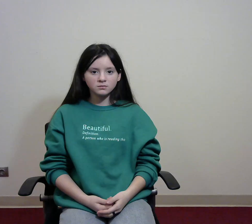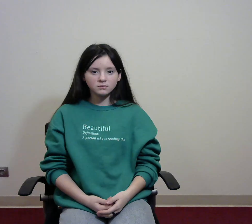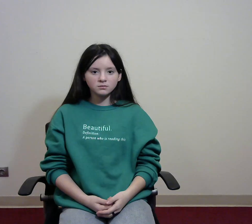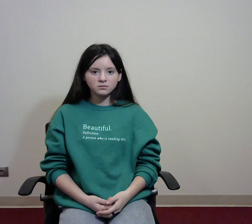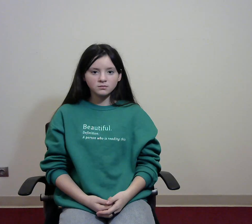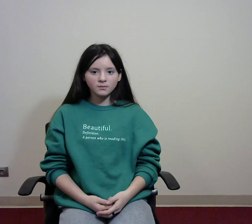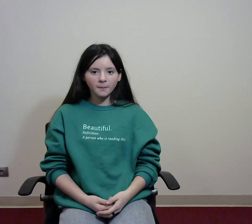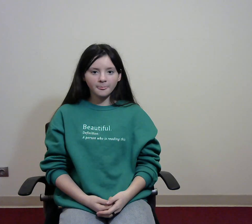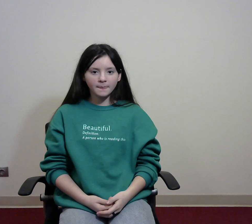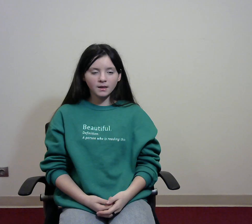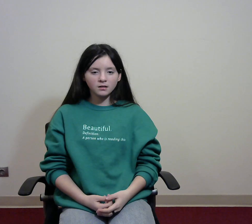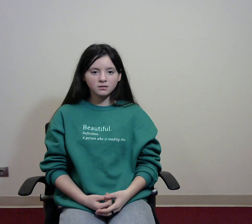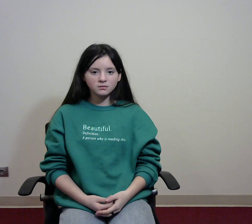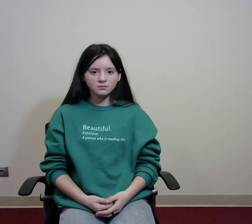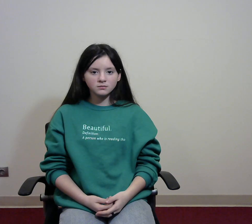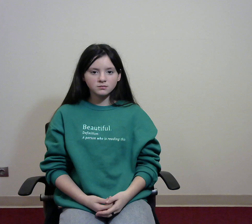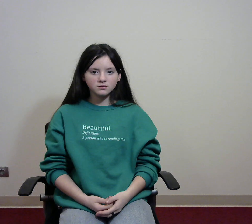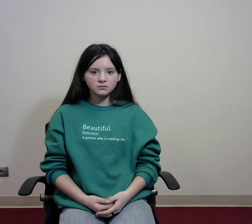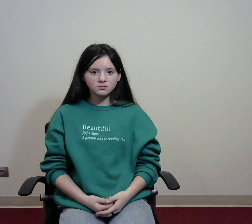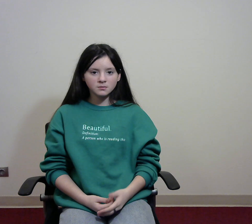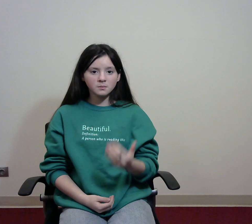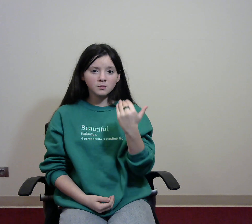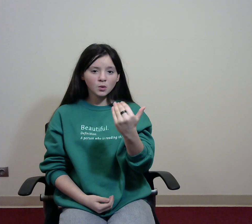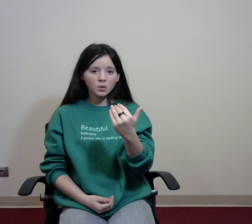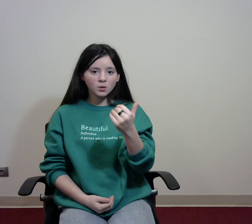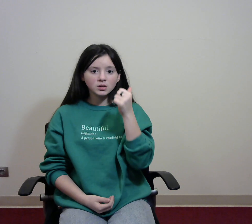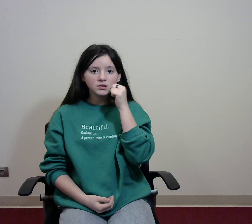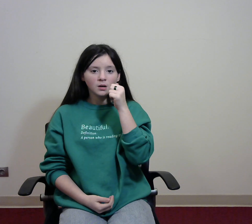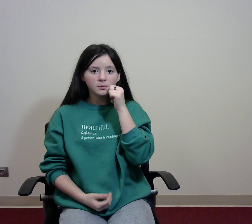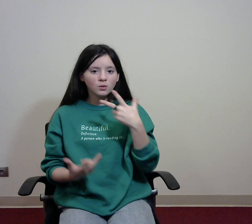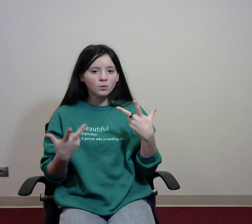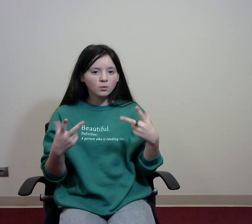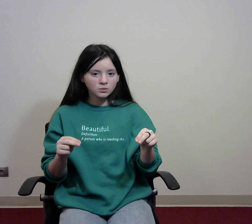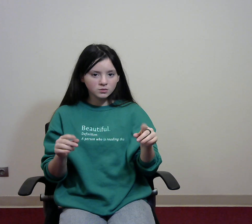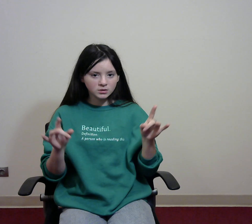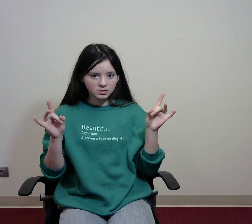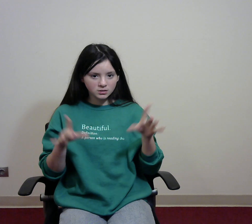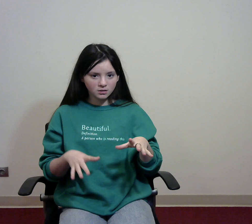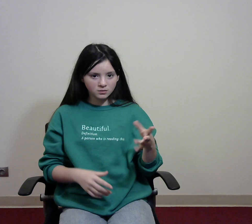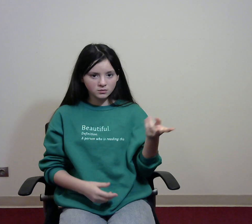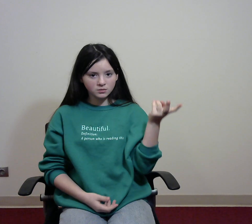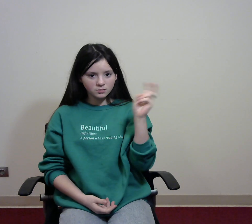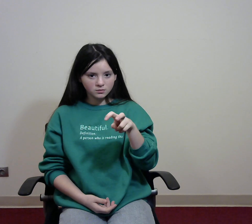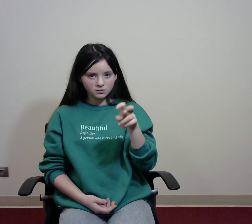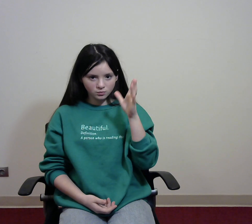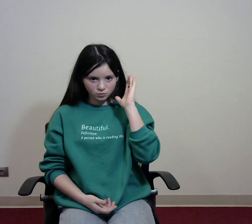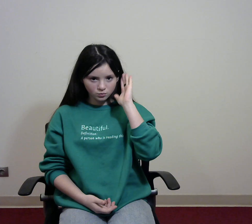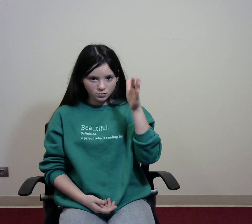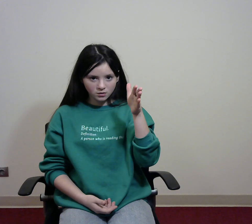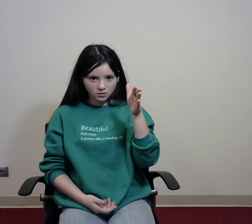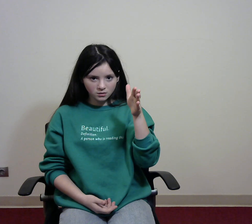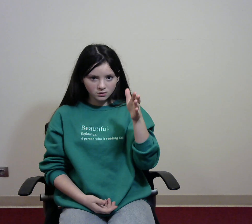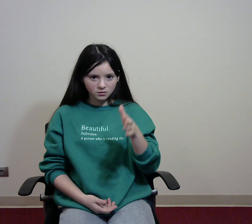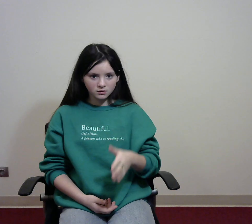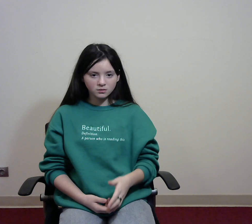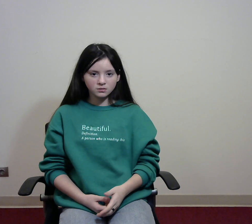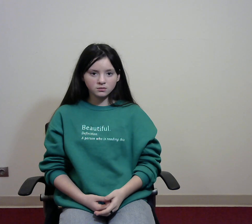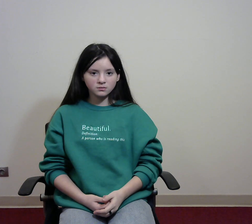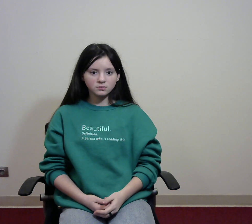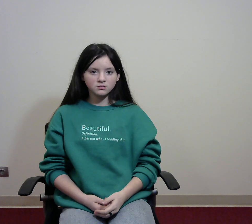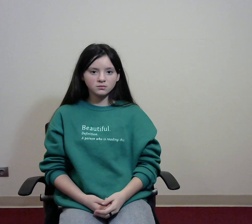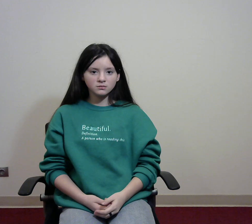Siz sabah hansı restorana gedəcəksiniz?